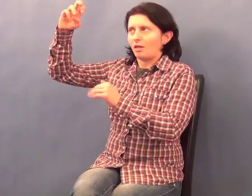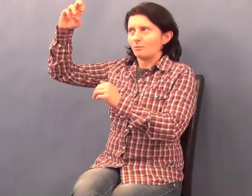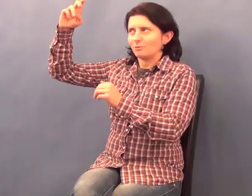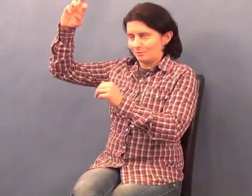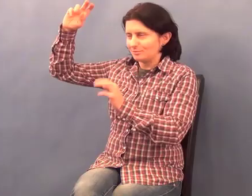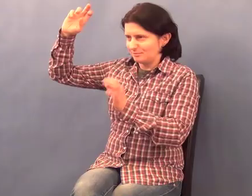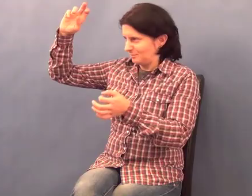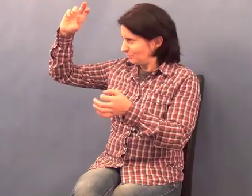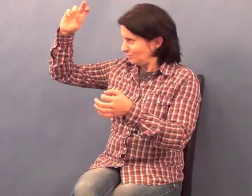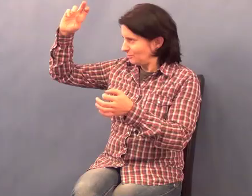Dobrze.